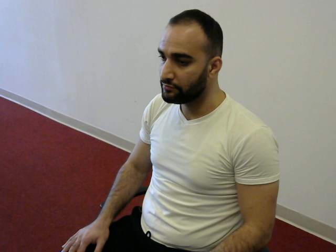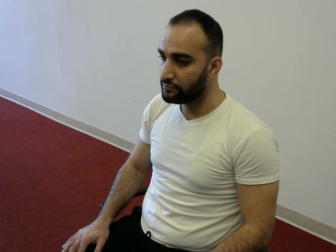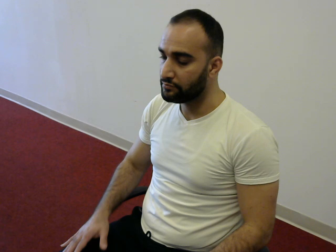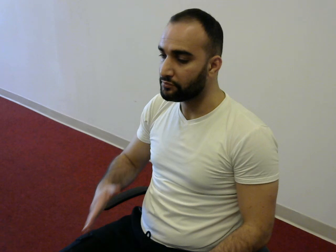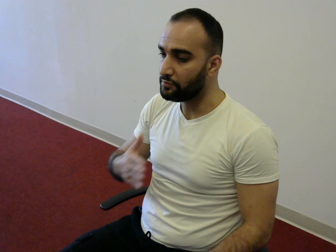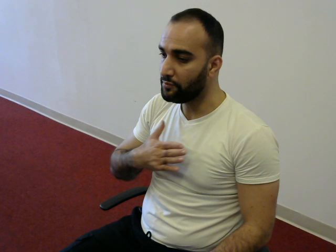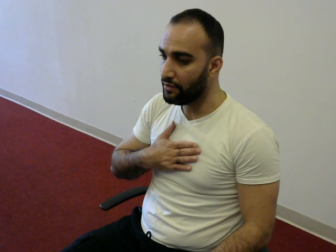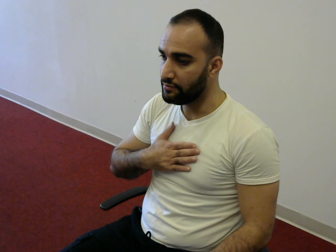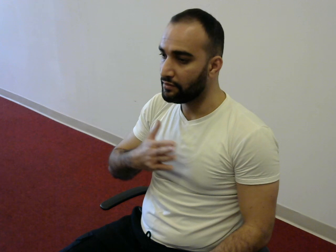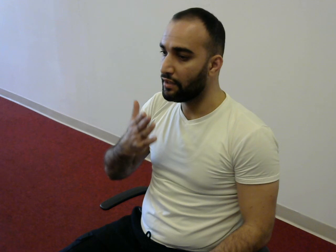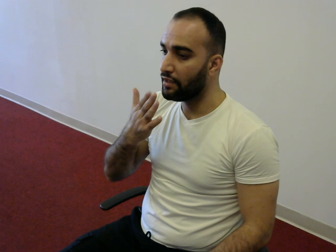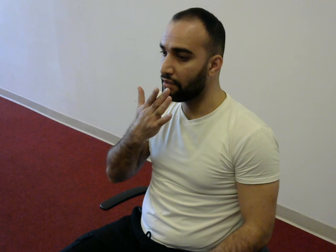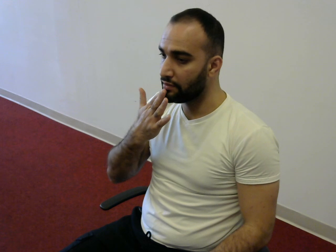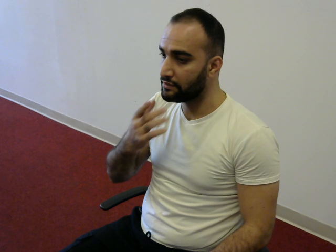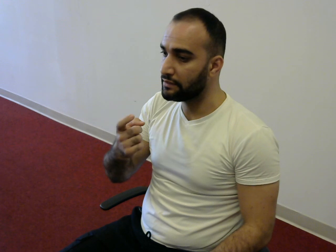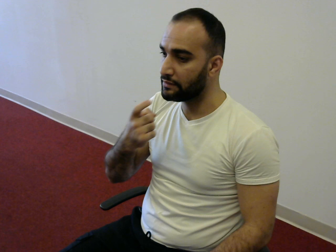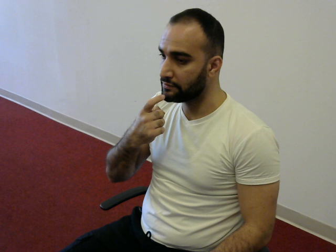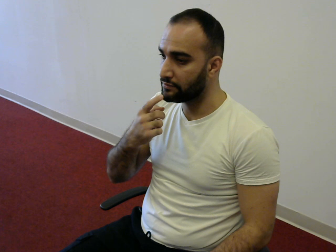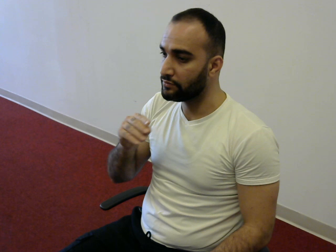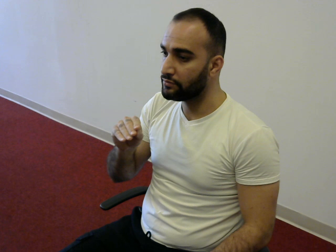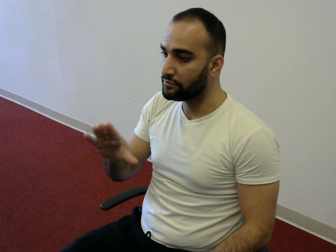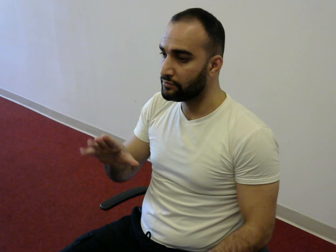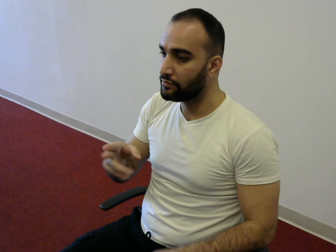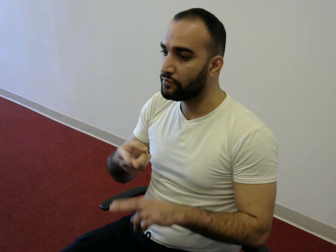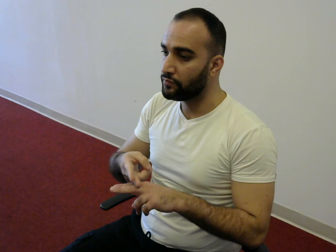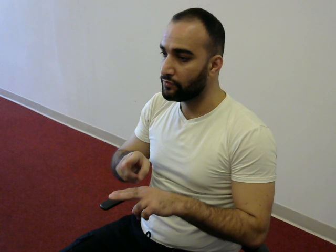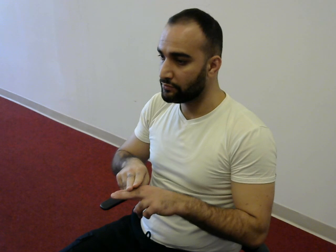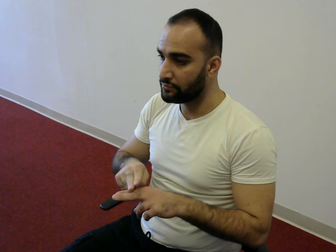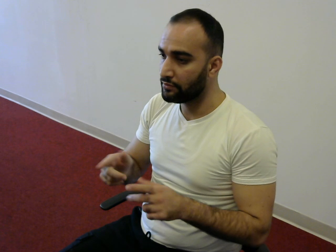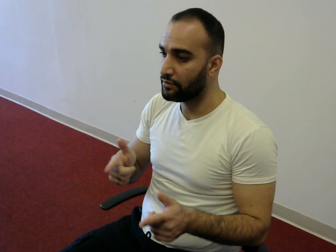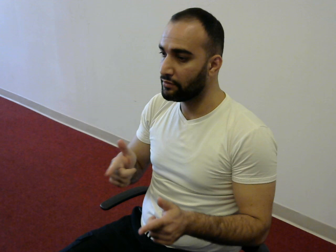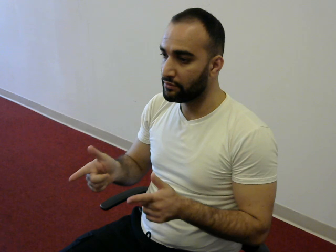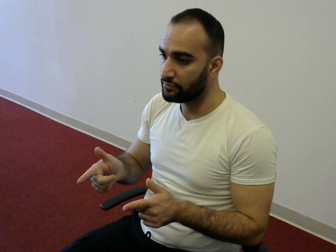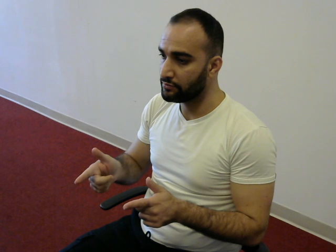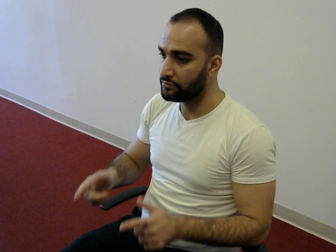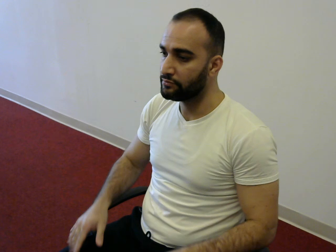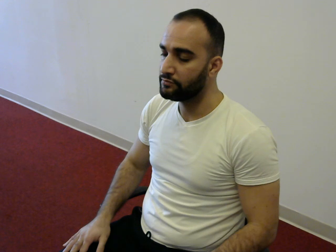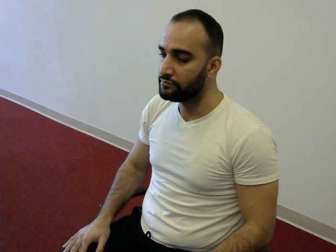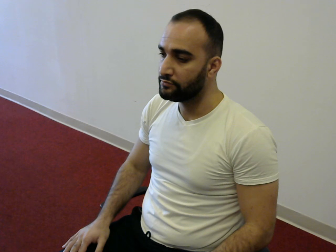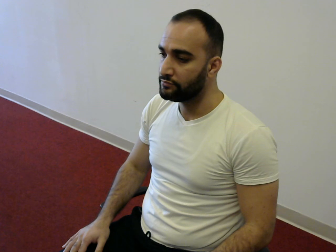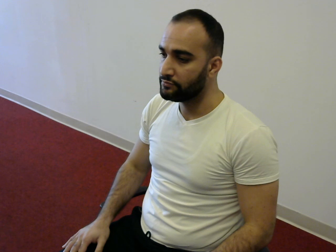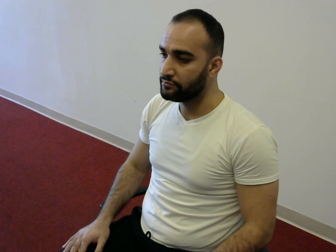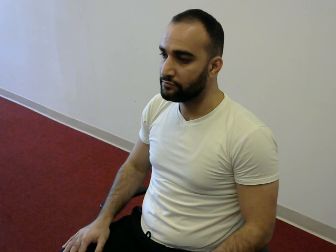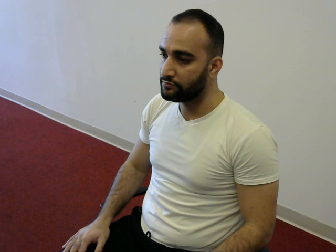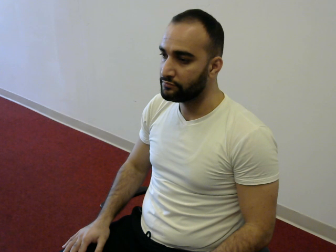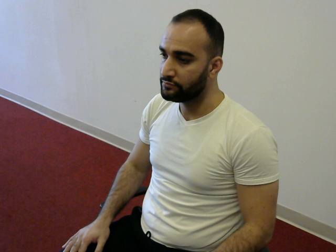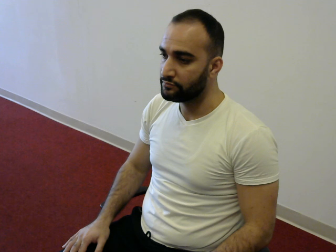Mən xarici dil diplom üçün hazırlaşıram